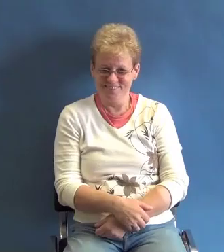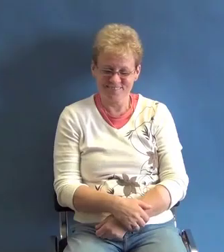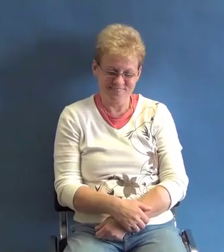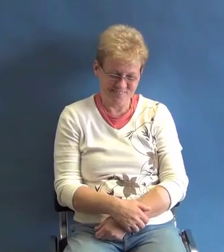Wiem.